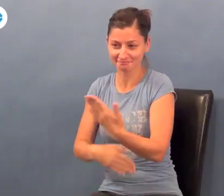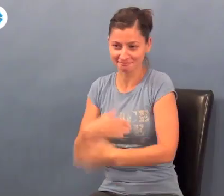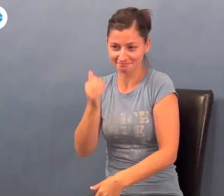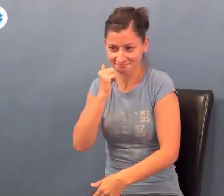Jabłko.